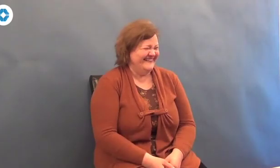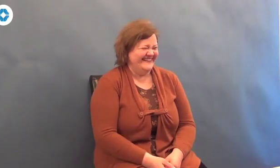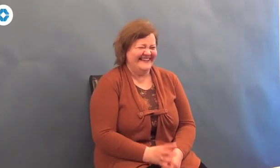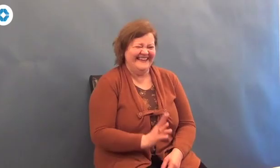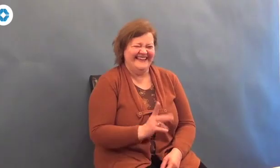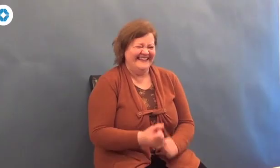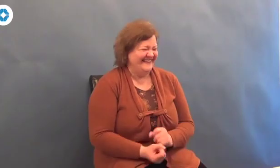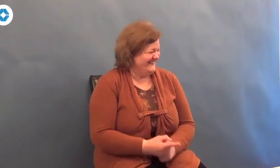Bardzo ładnie, nietypowe.